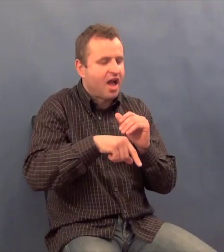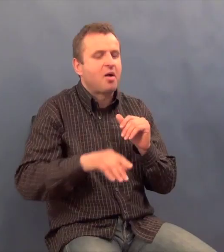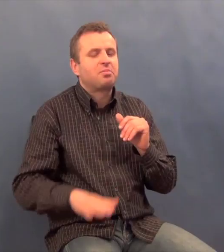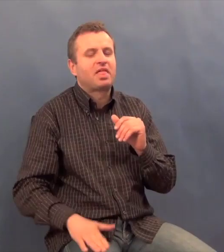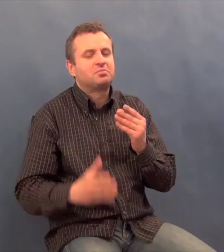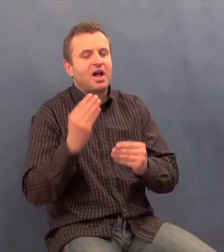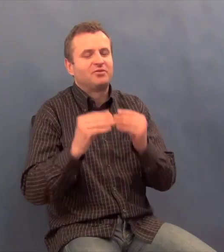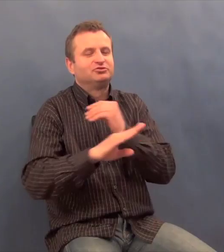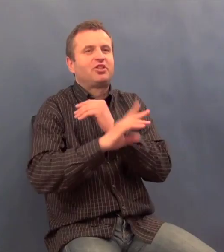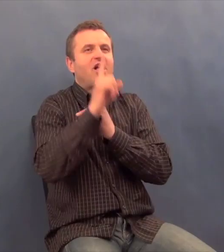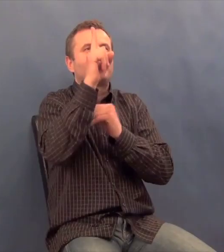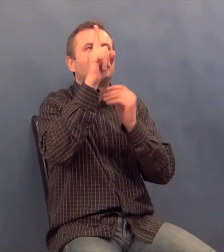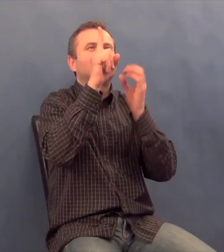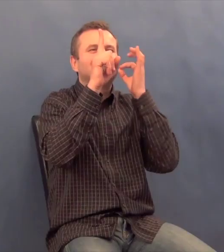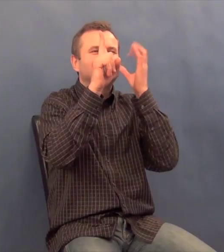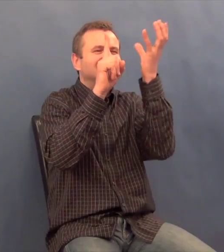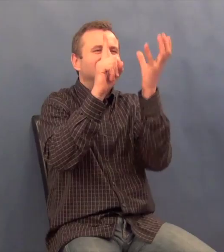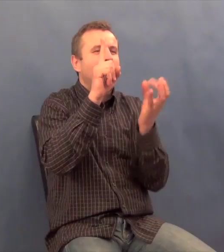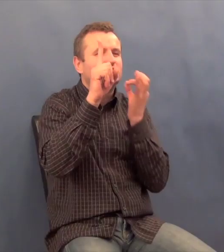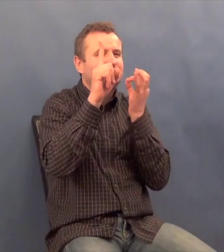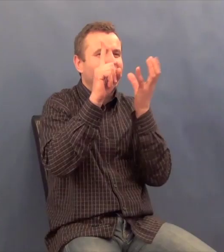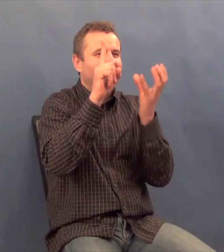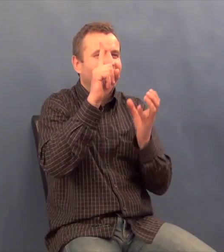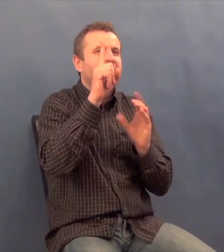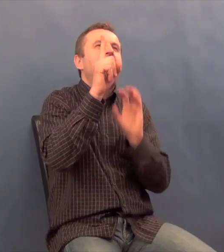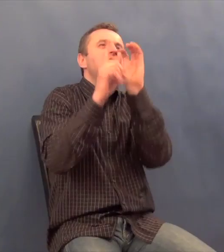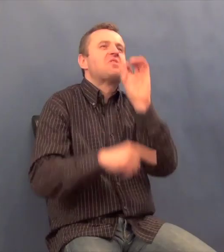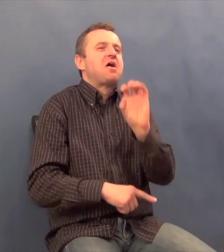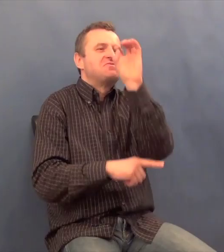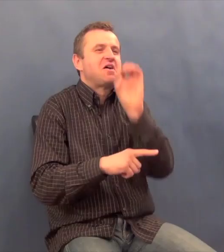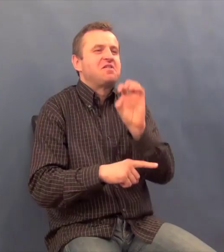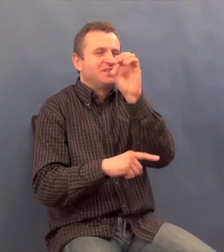A pies bawi się przy drzewie, na którym wisi ul. Pies próbuje go dosięgnąć.